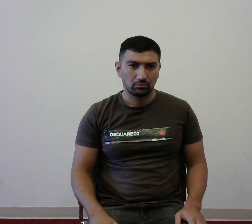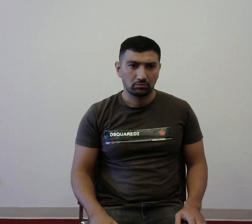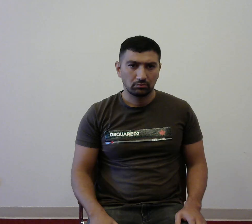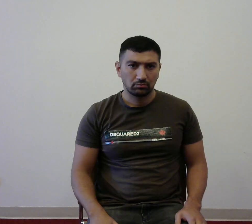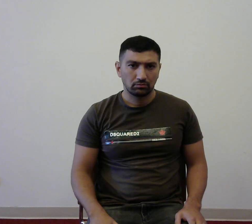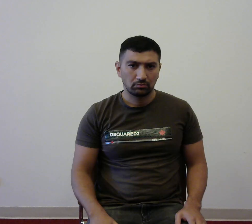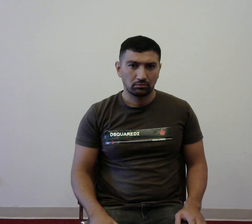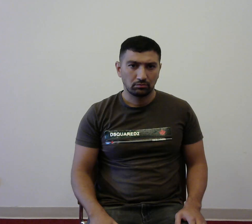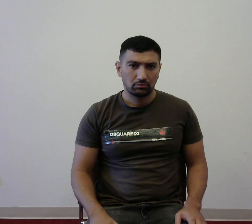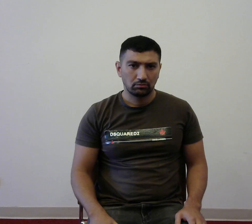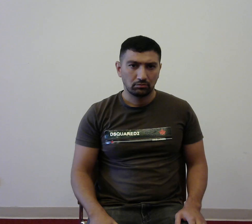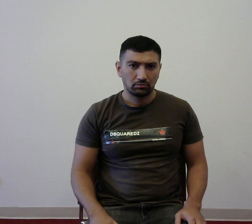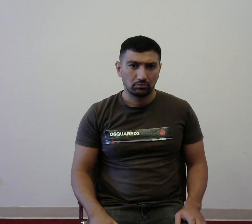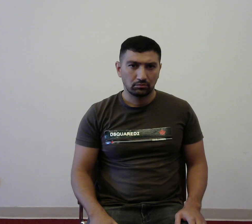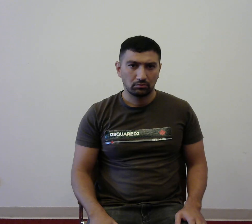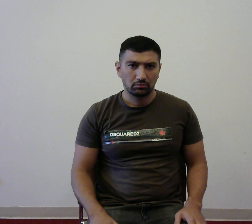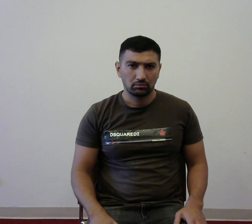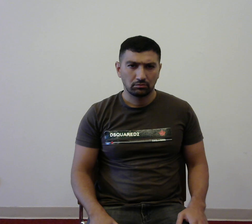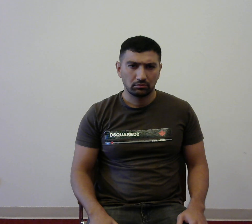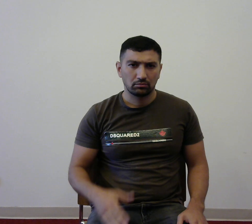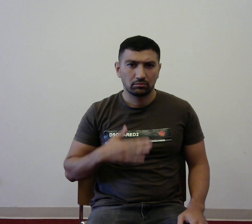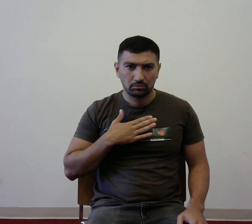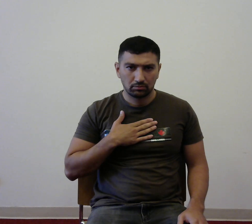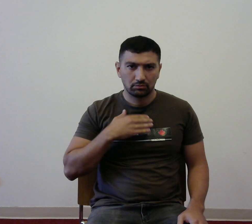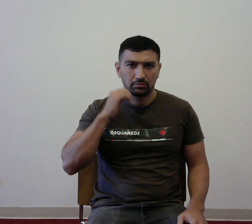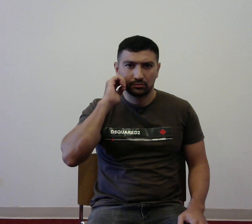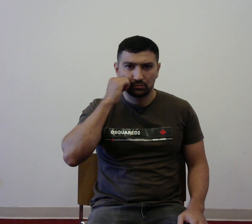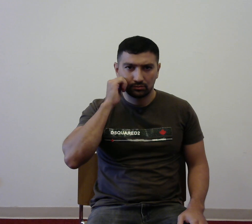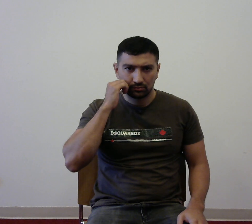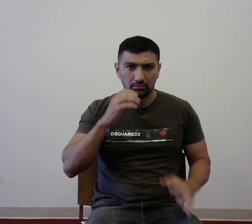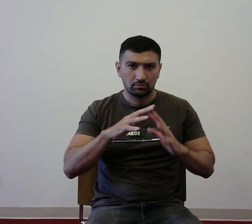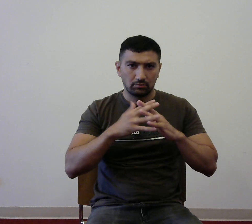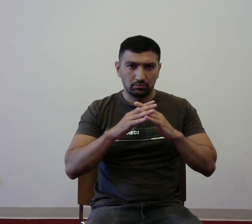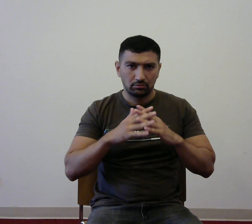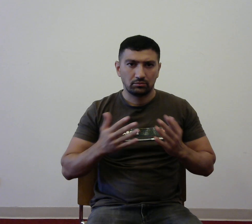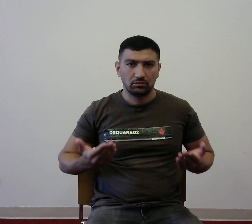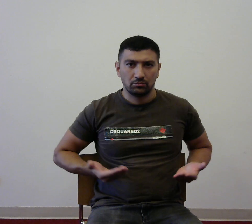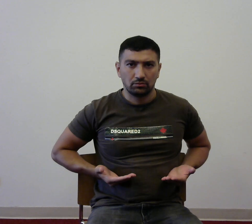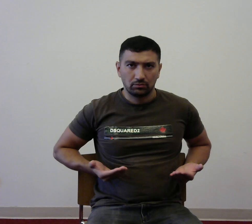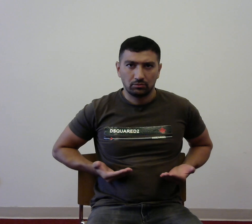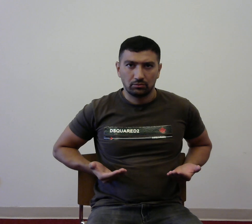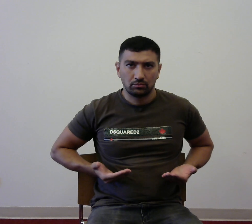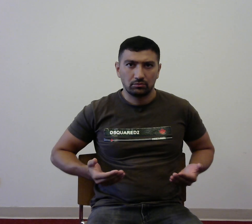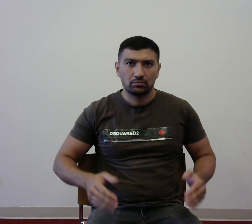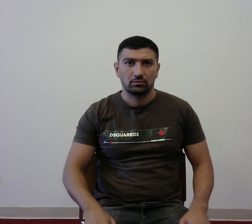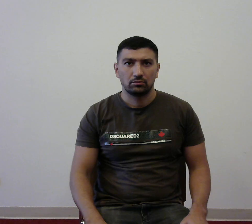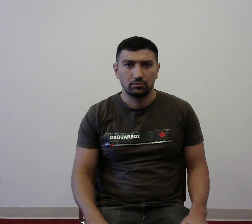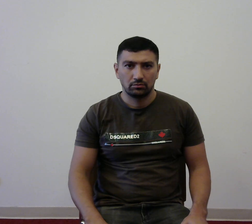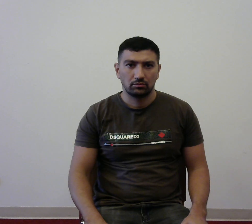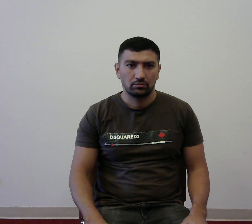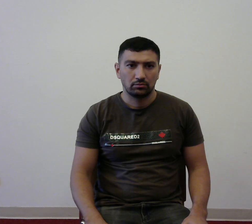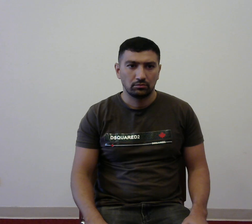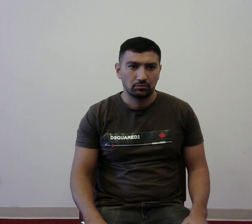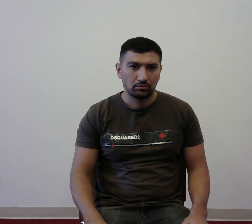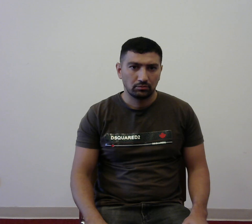Mənim nənəm kənddə yaşayır